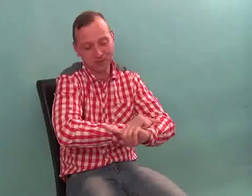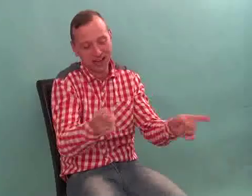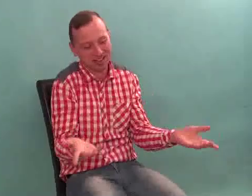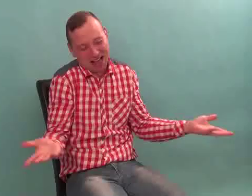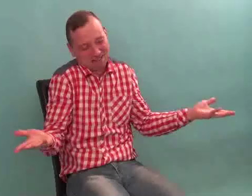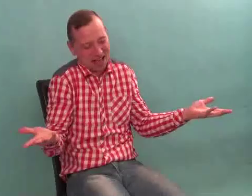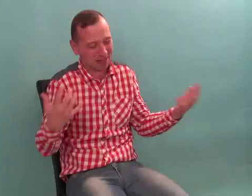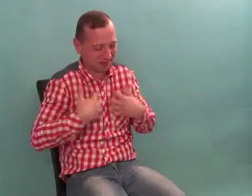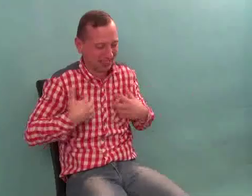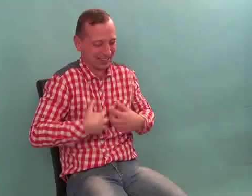Zwierzęta jakieś.